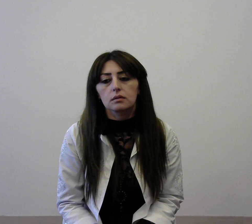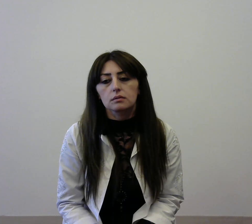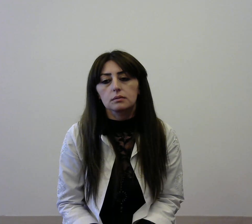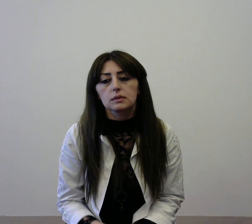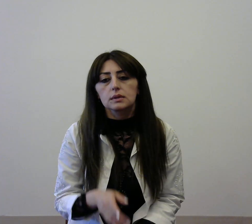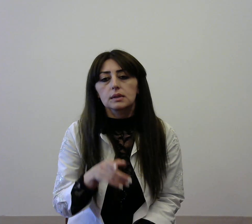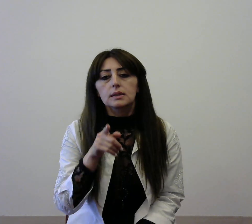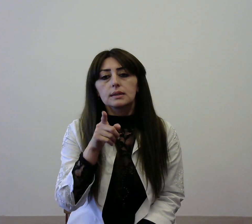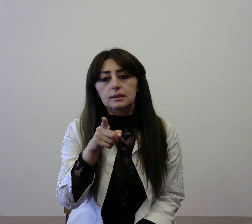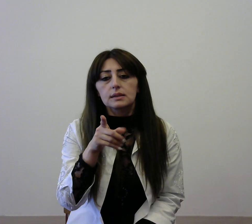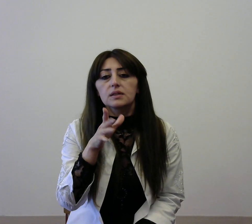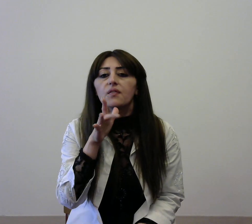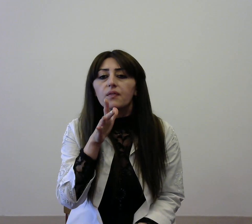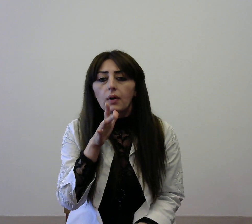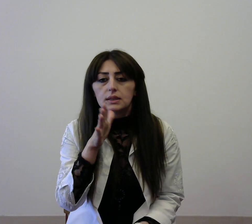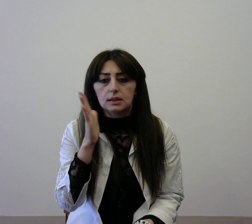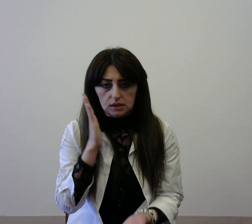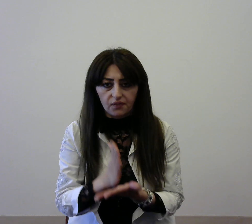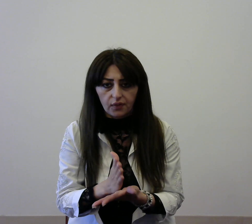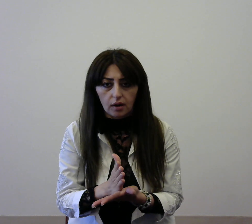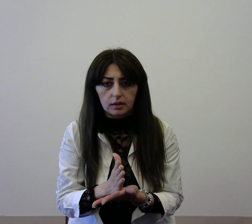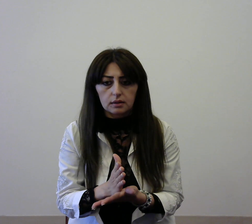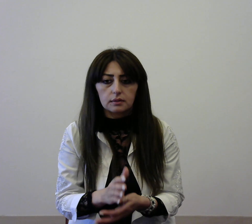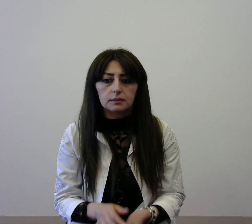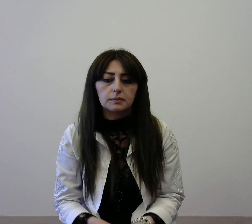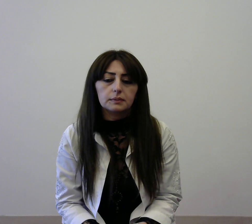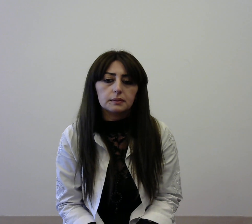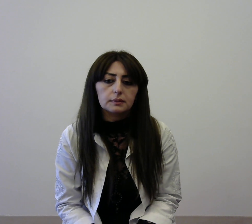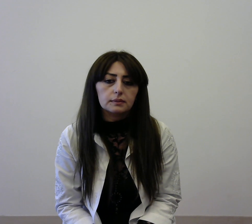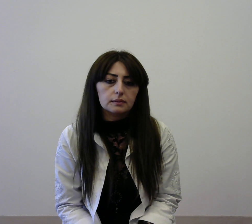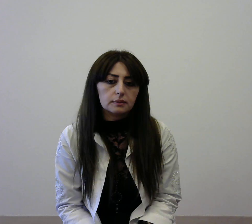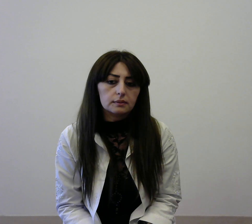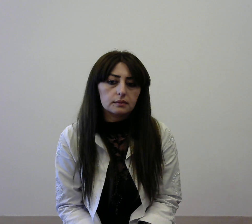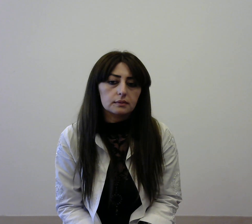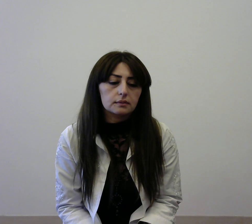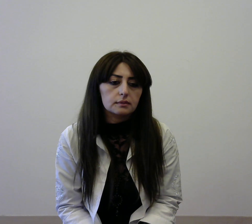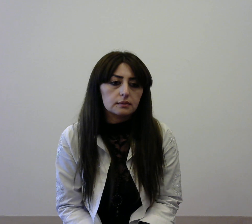Sizin vaxtınız var?